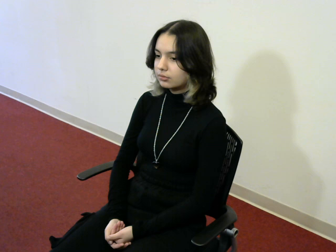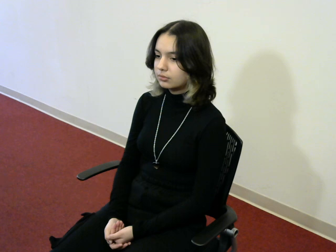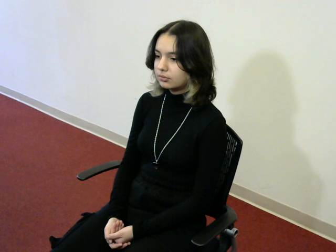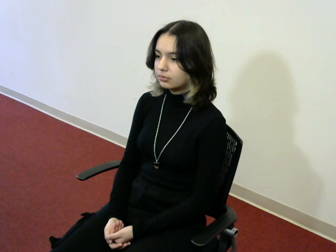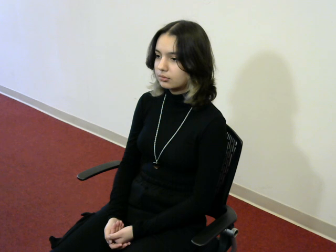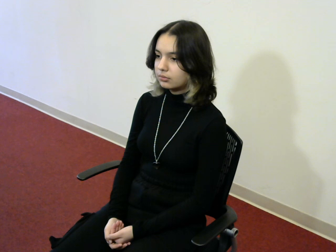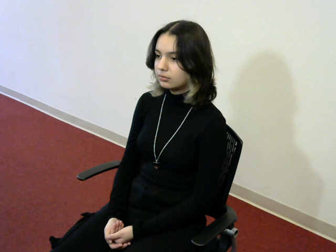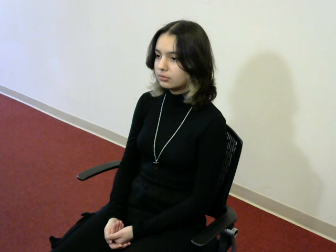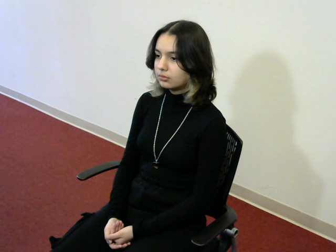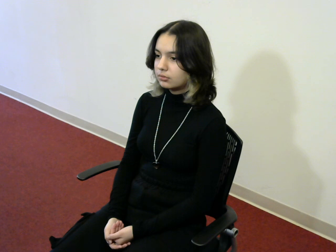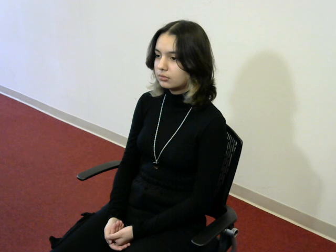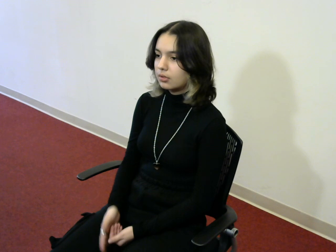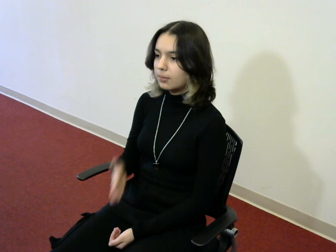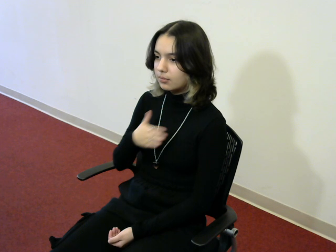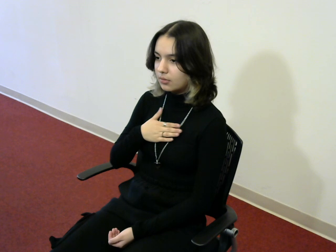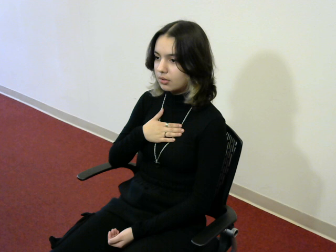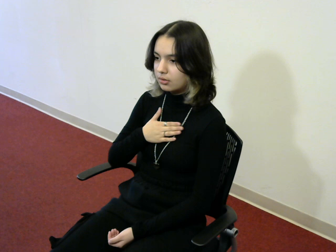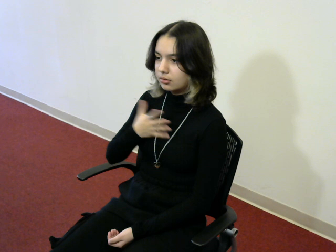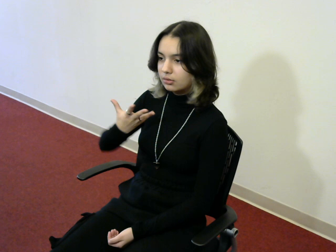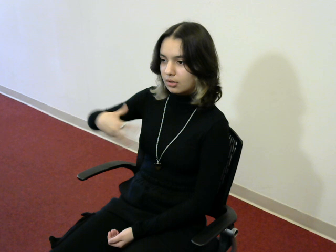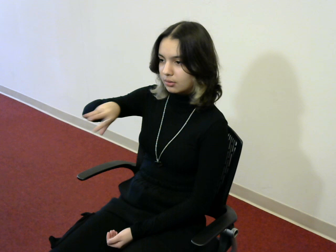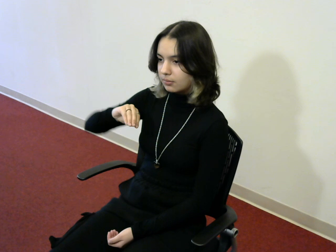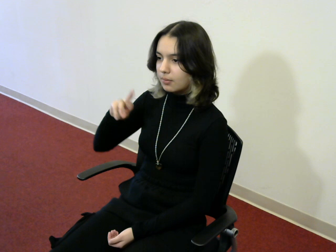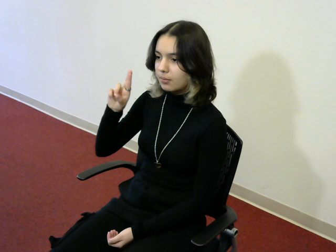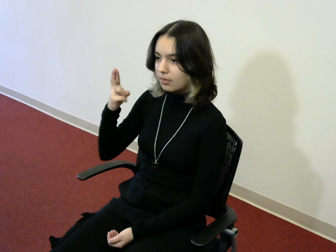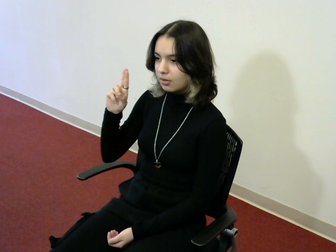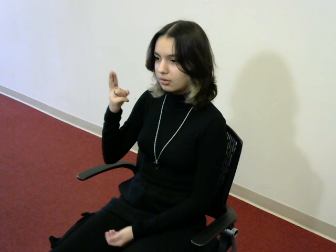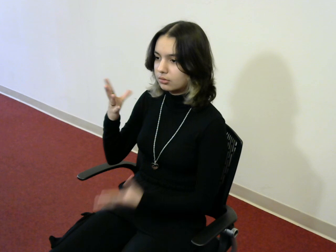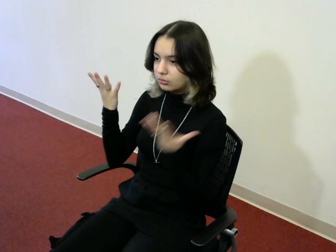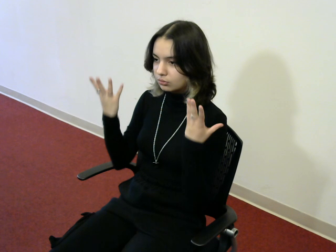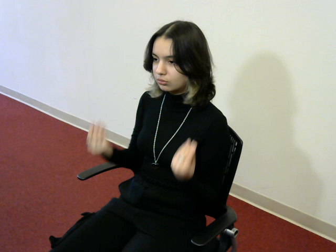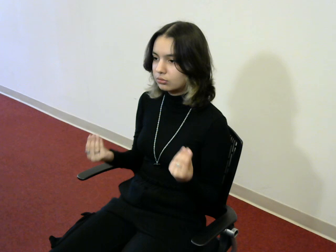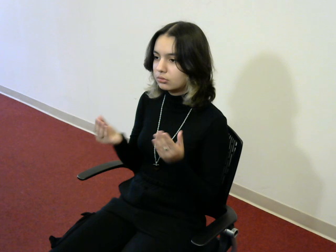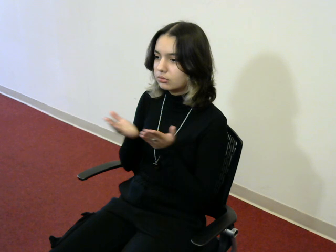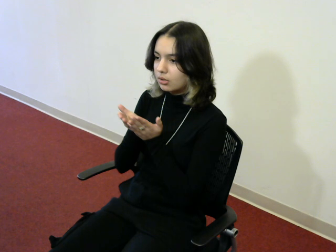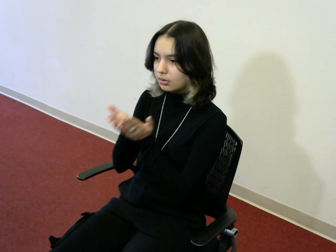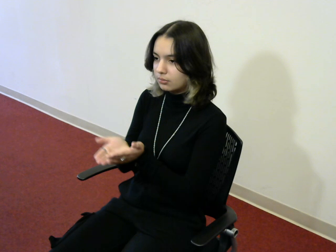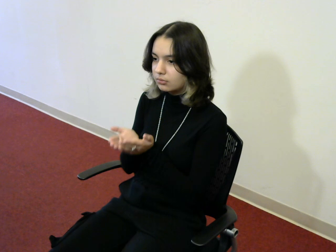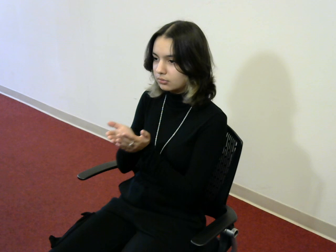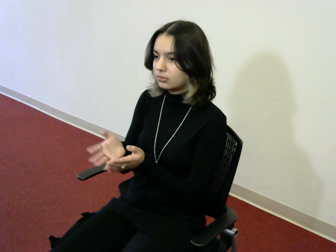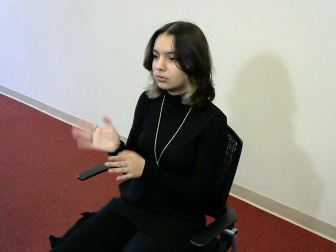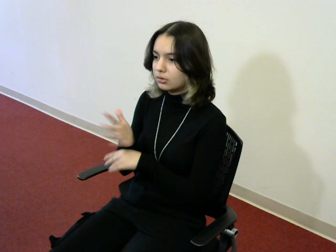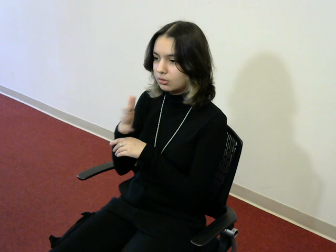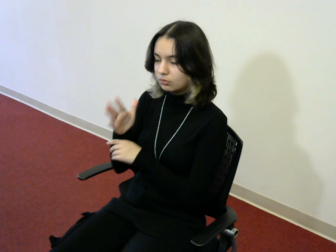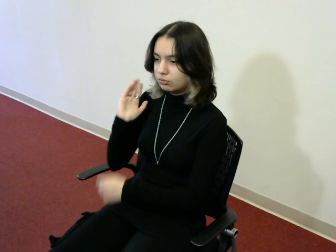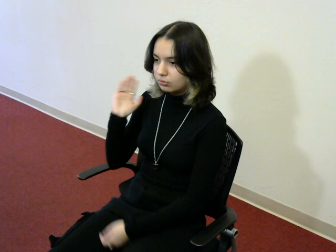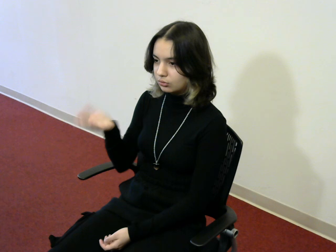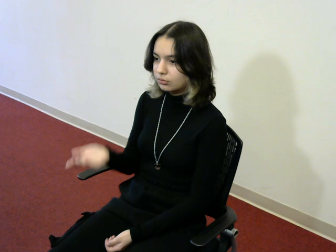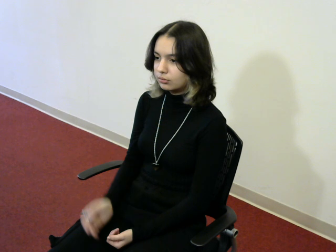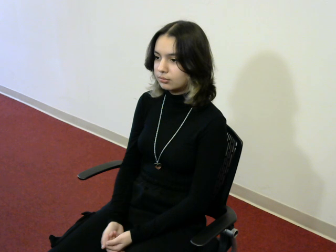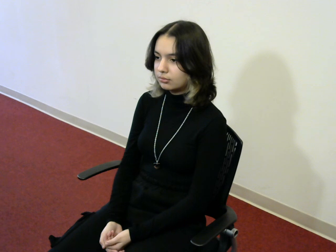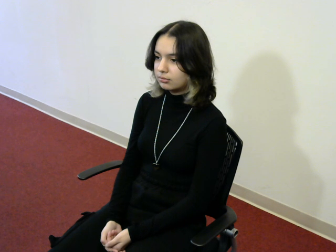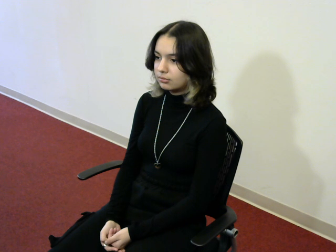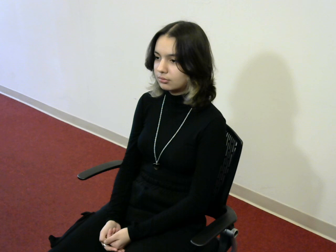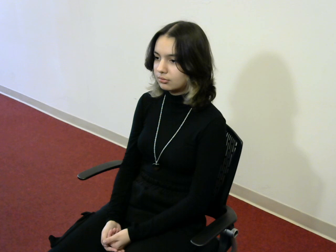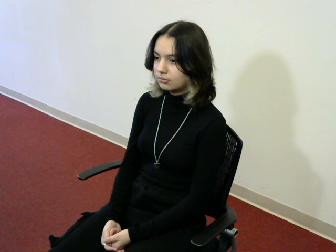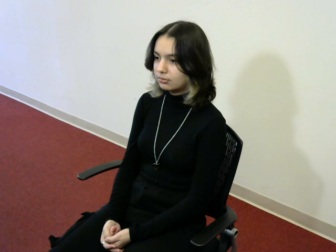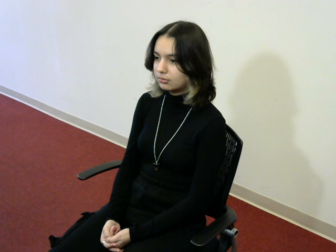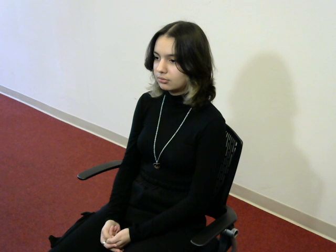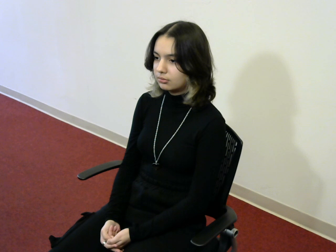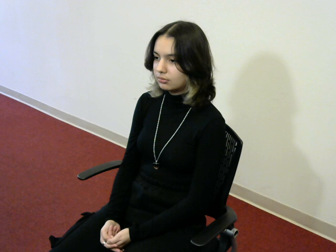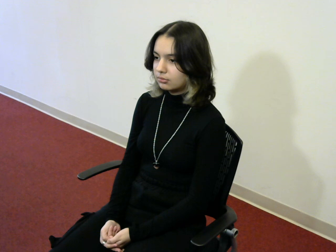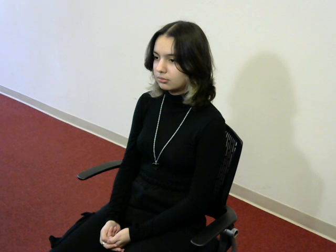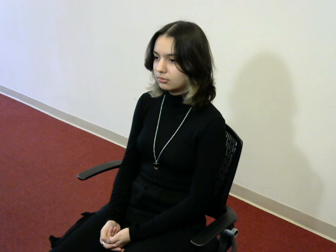Biz cümə günü gəmi gəzintisində olacağıq